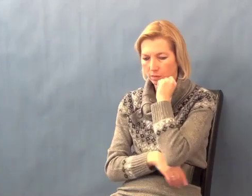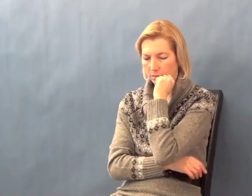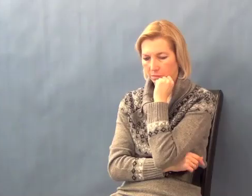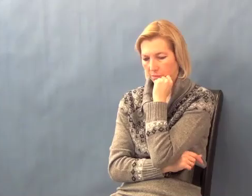Uwaga.